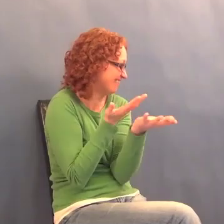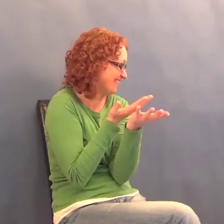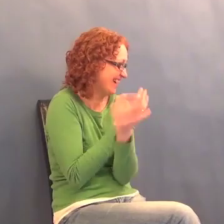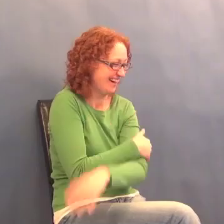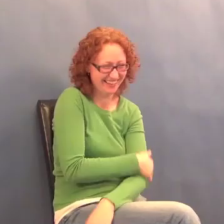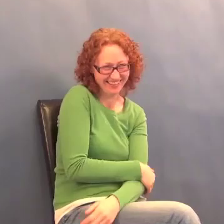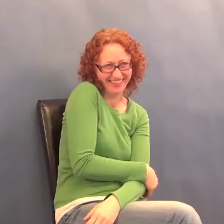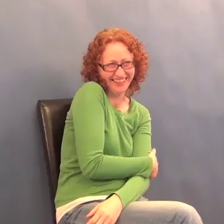Nie wiem.